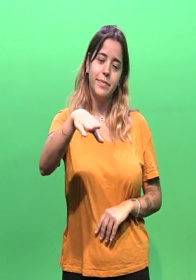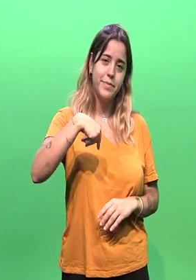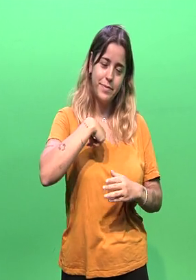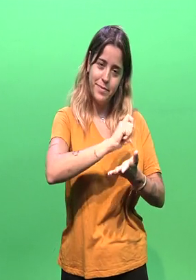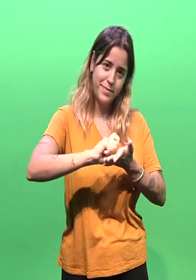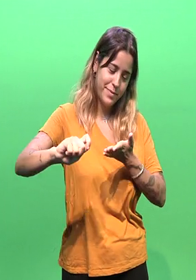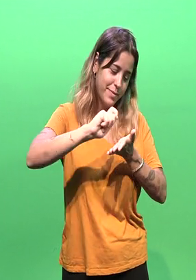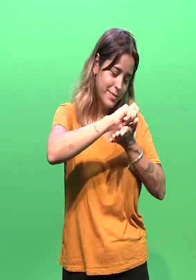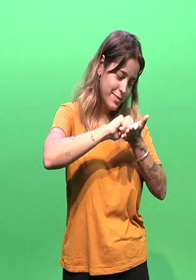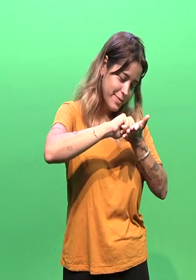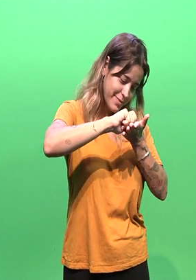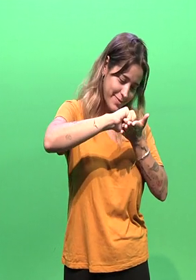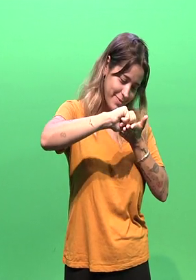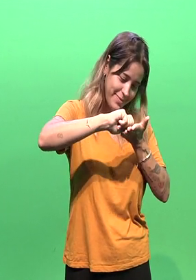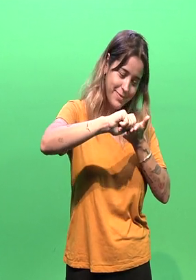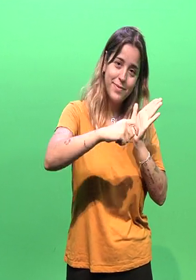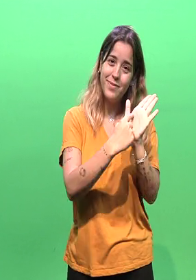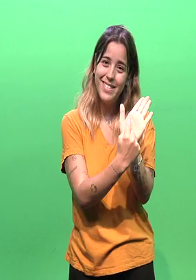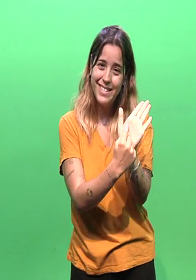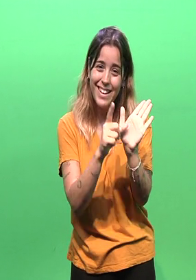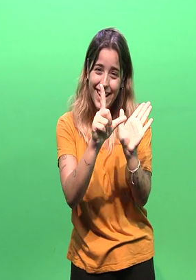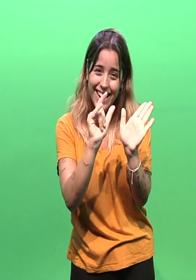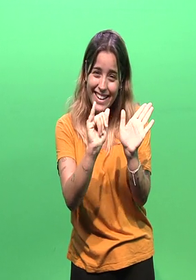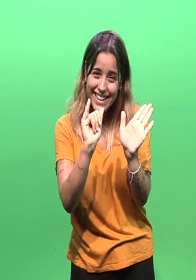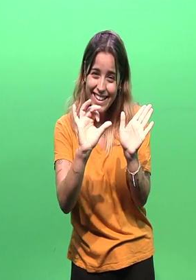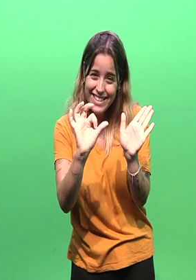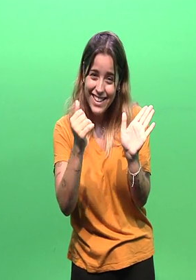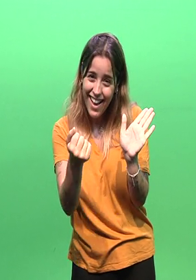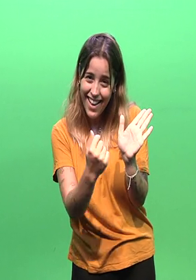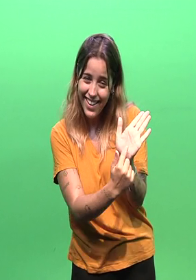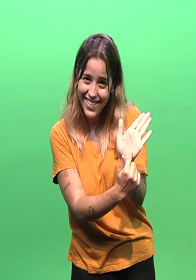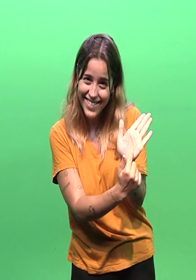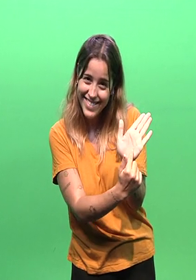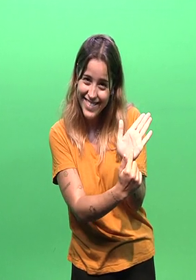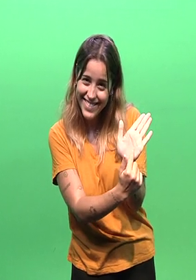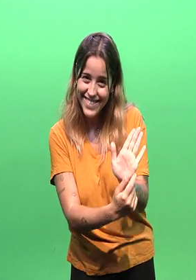Espera que l'escric, és Lisa.